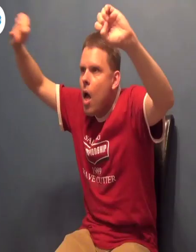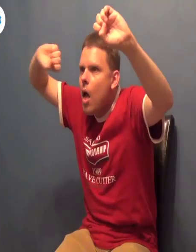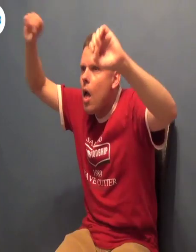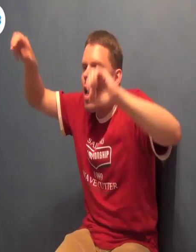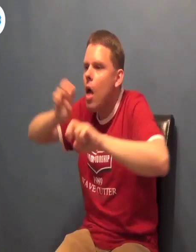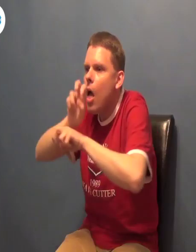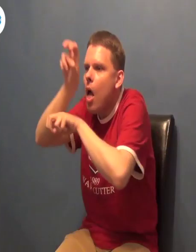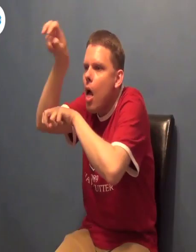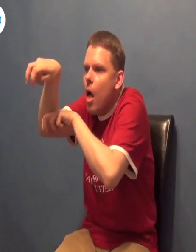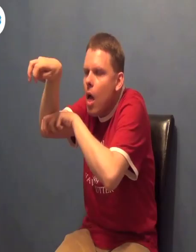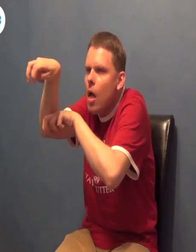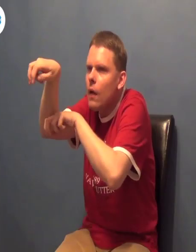Chłopiec siedzi na porożu.